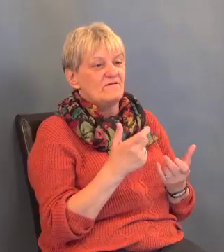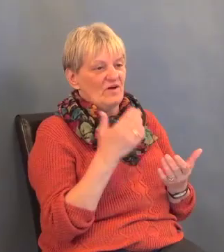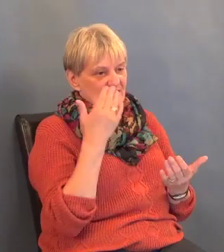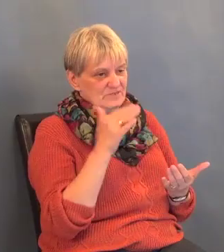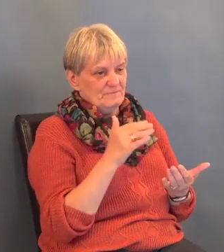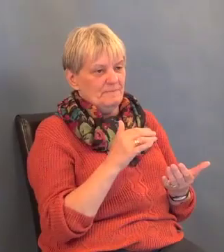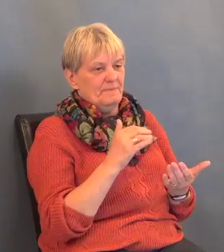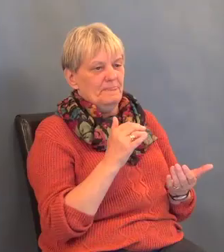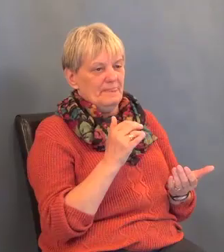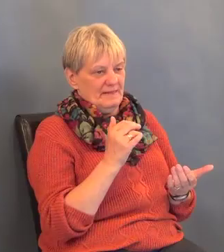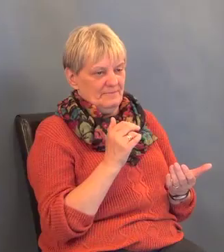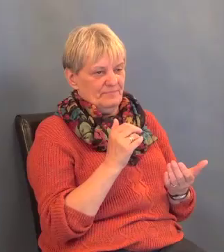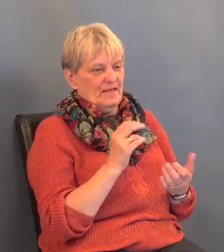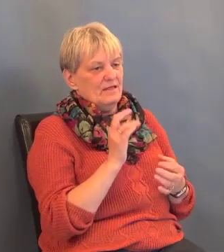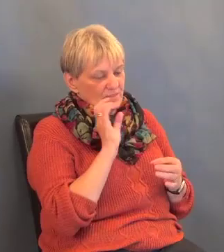Co wolisz?